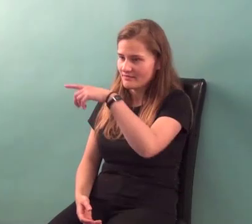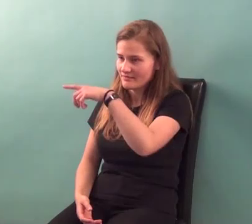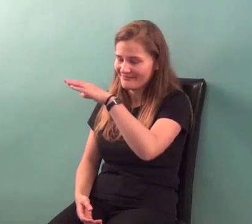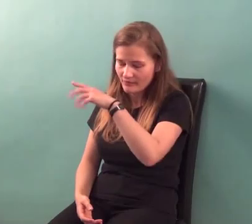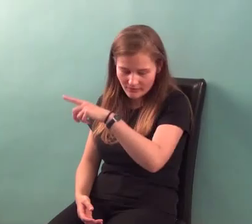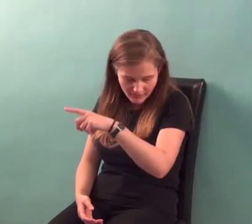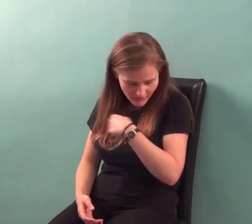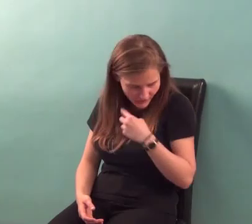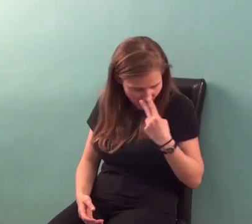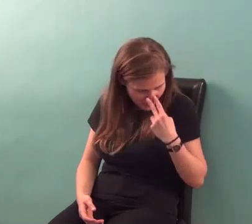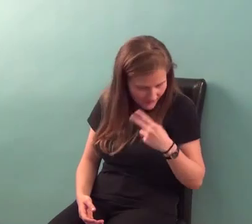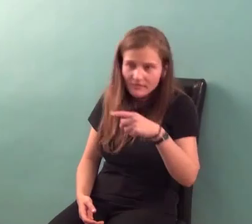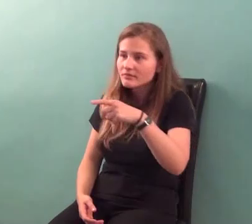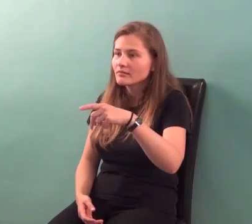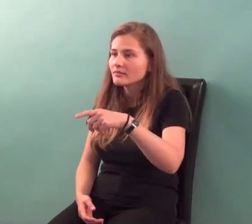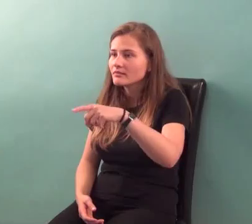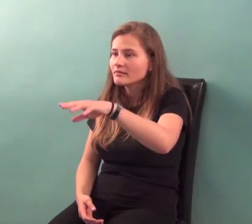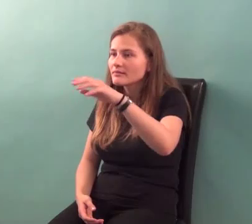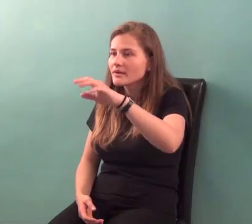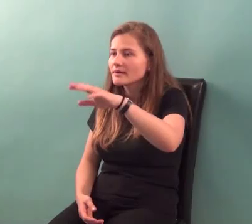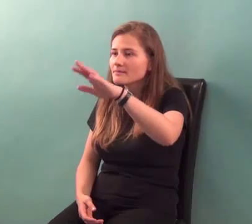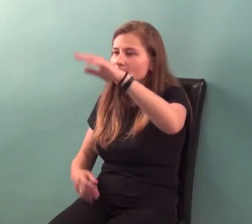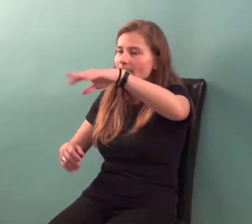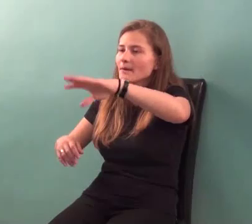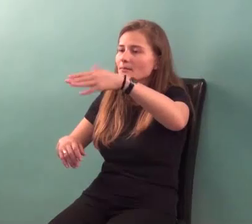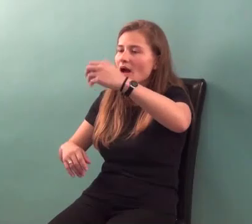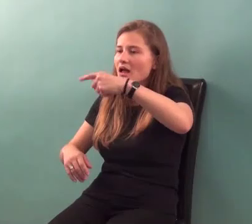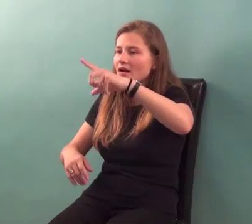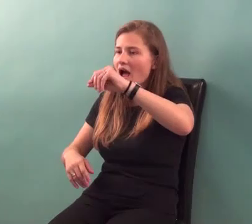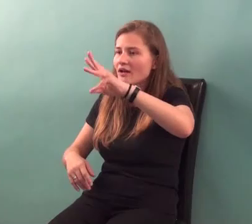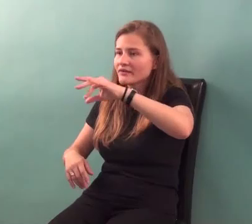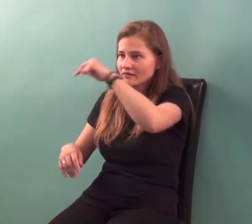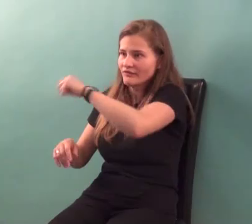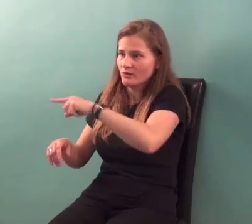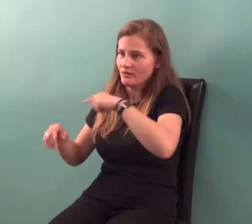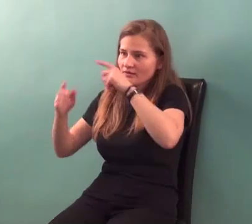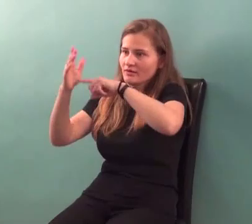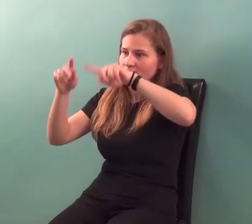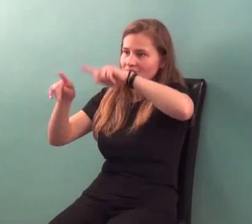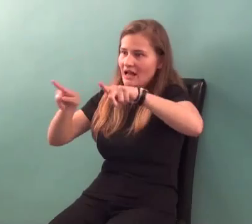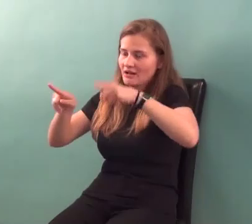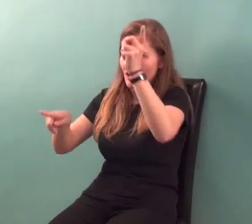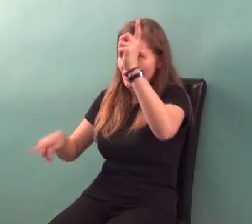Wiem, widziałam to na Malediwach, jest tam taki znak.